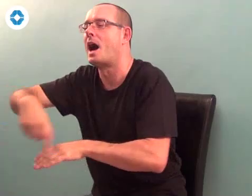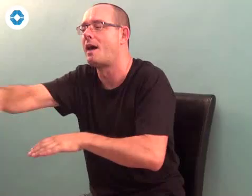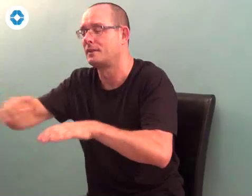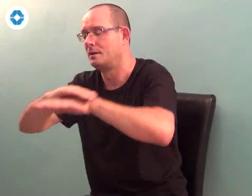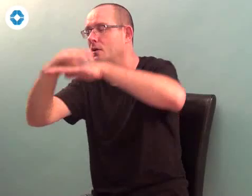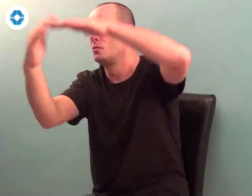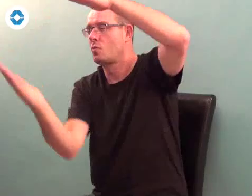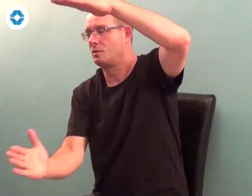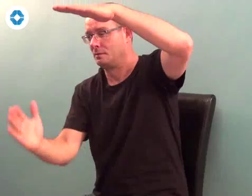Staw pod skarpą.